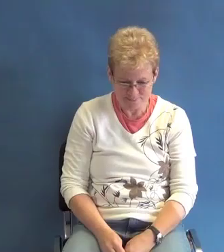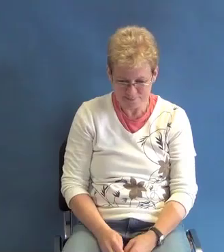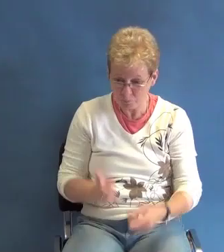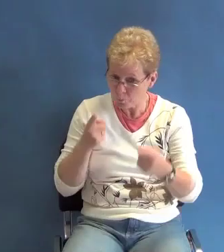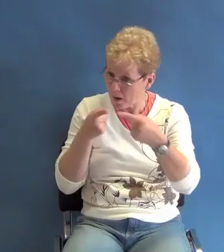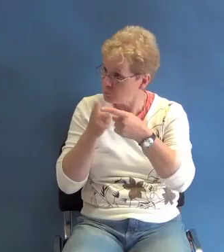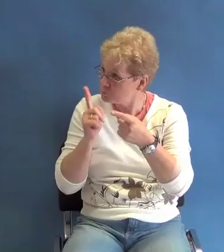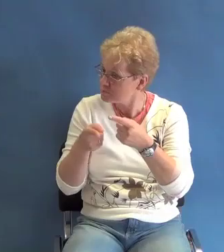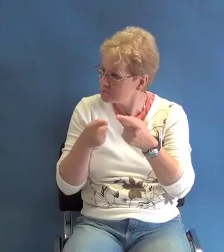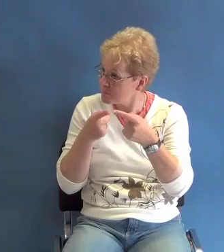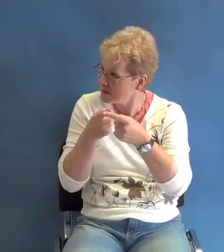Musi nam pasować?